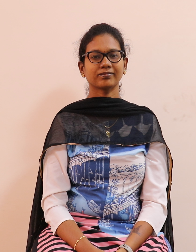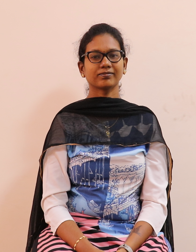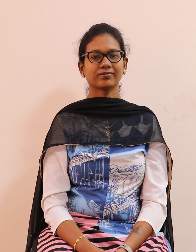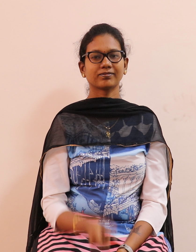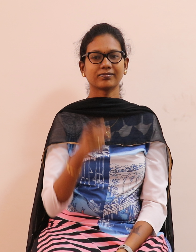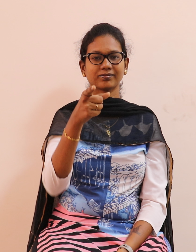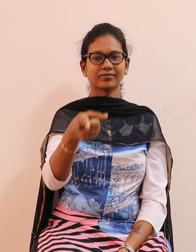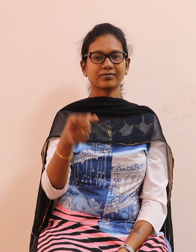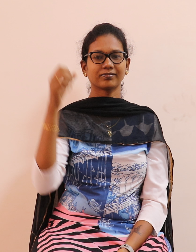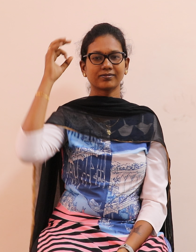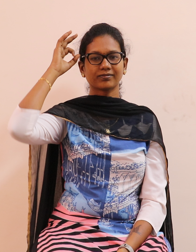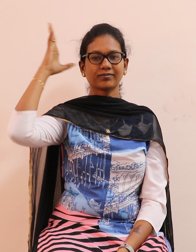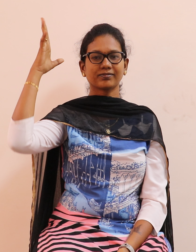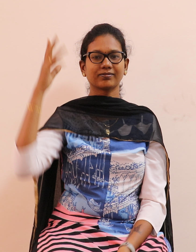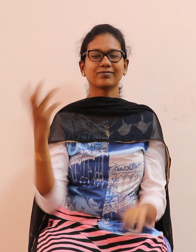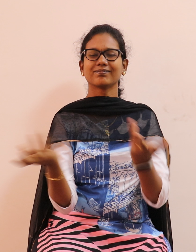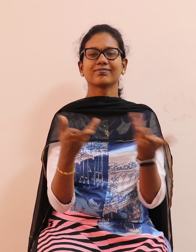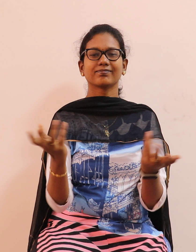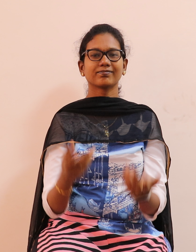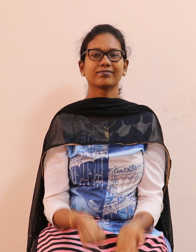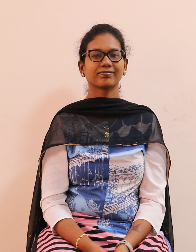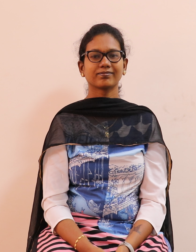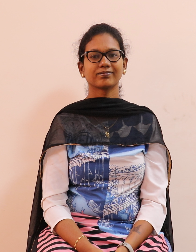why are you angry